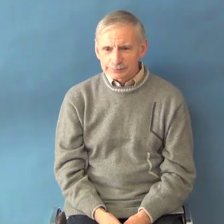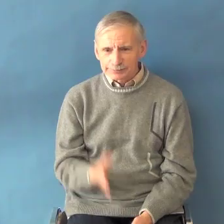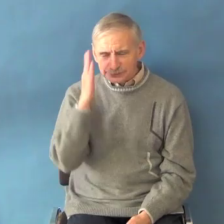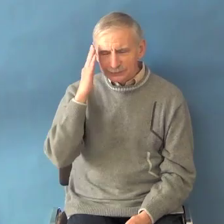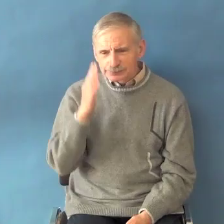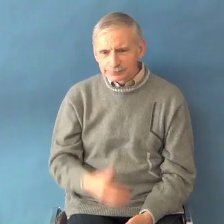Wiem, wiem...